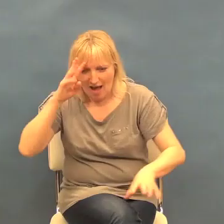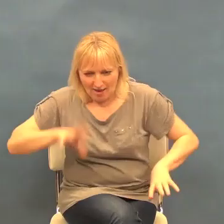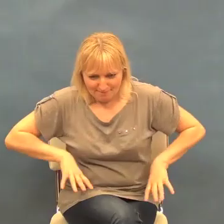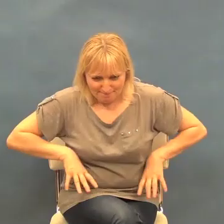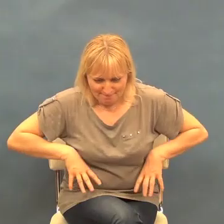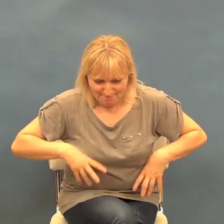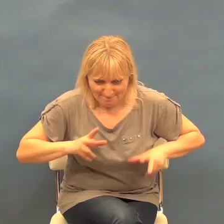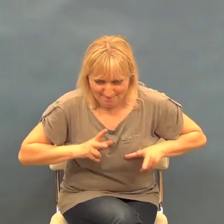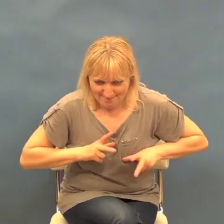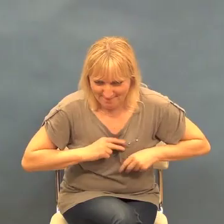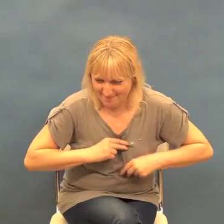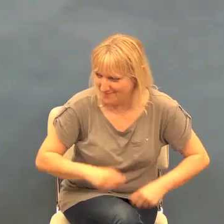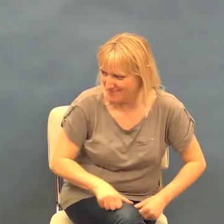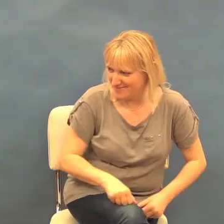Tata się wściekł, zabolało go to.